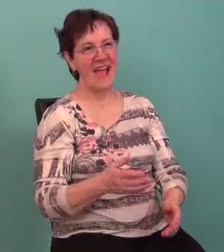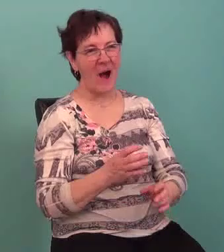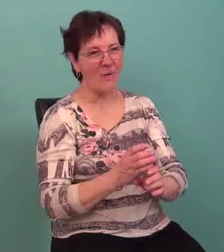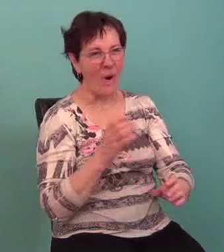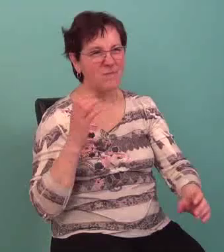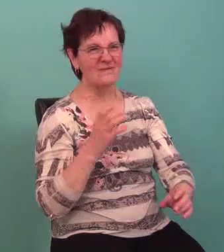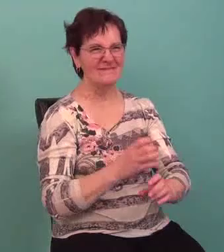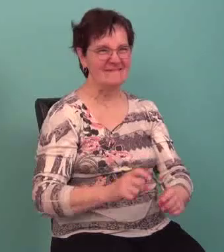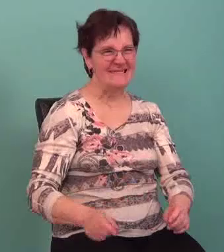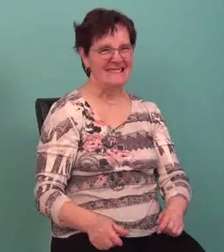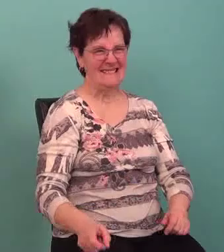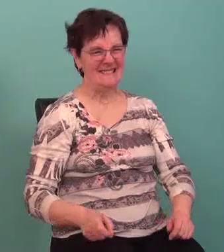Autobus.